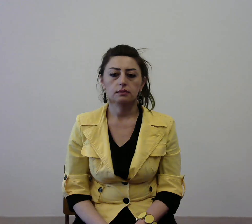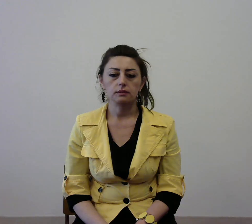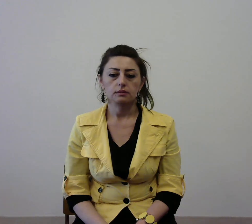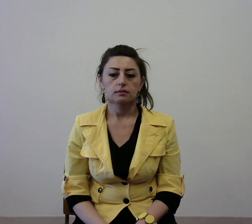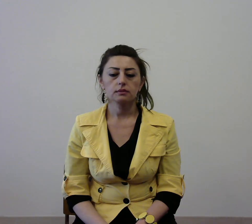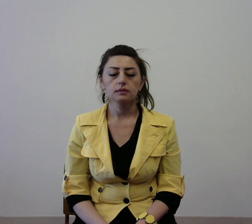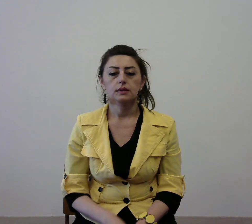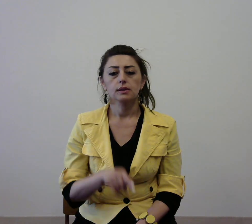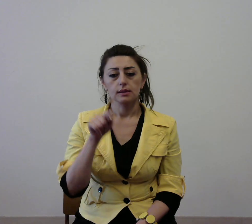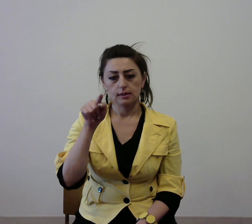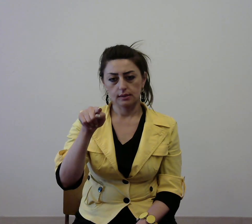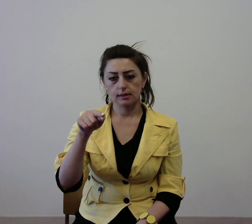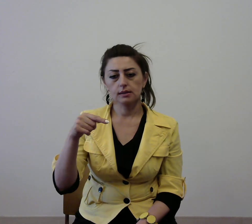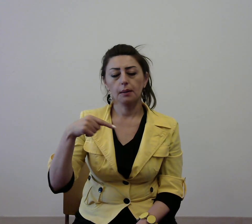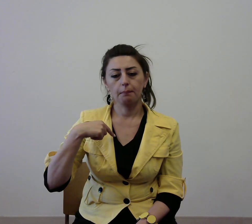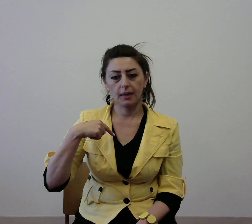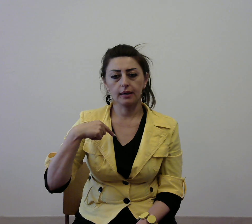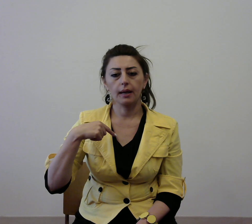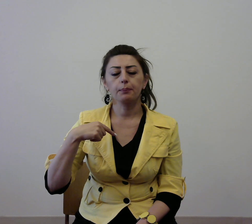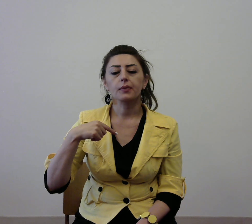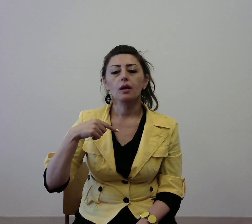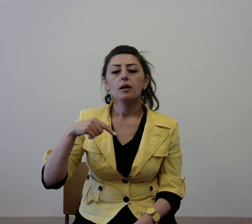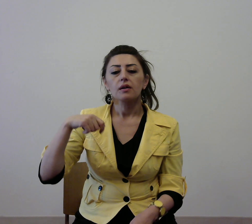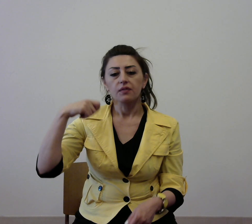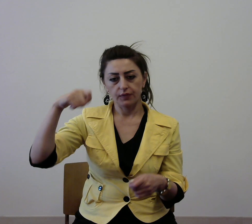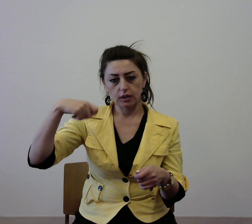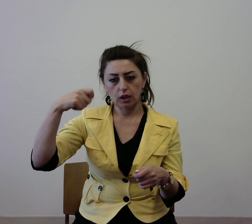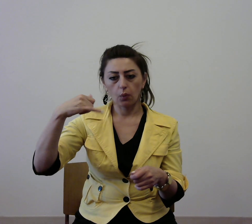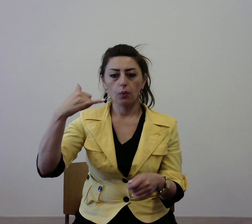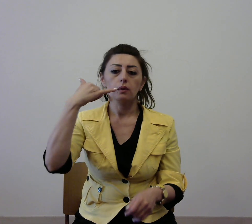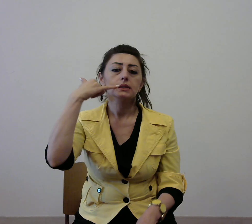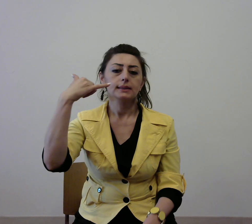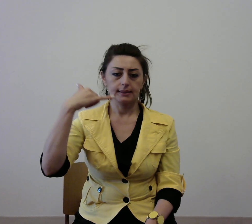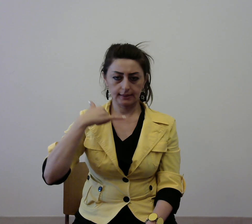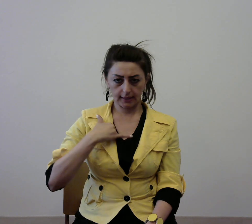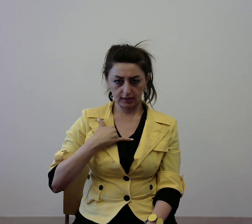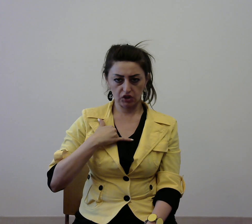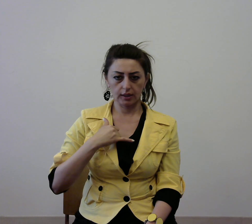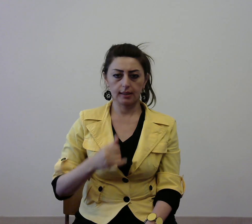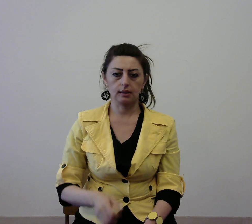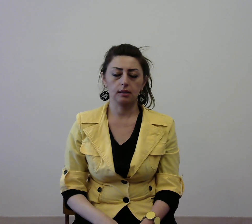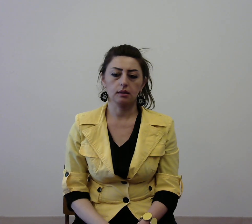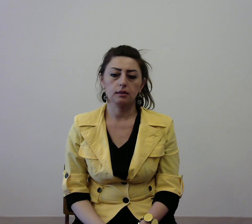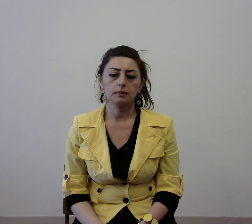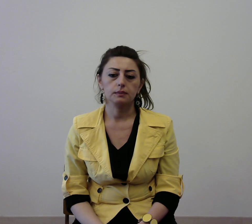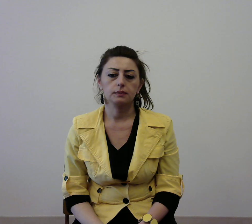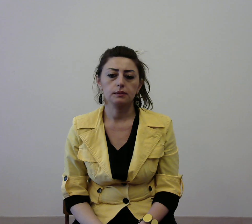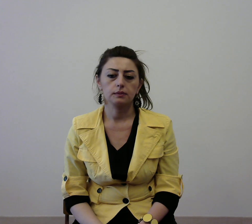Siz mənə video zəng edin